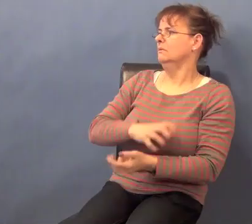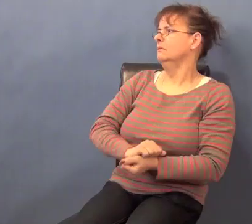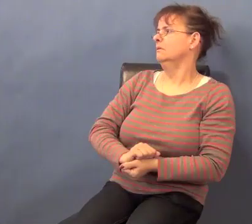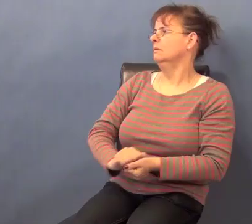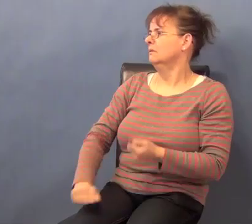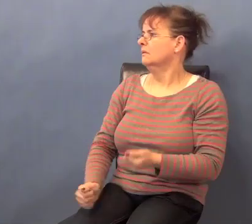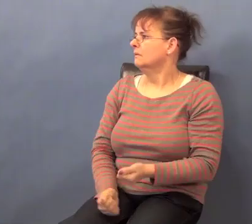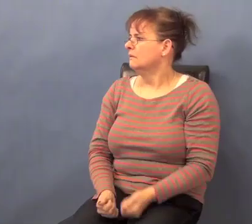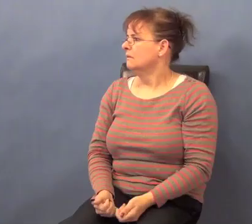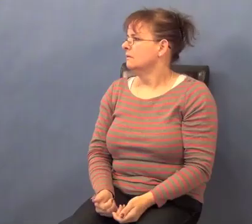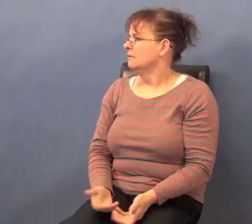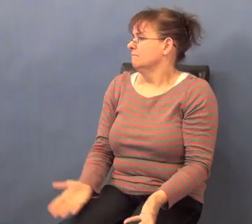Przestraszyłam się.